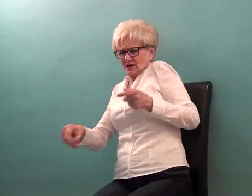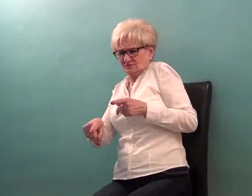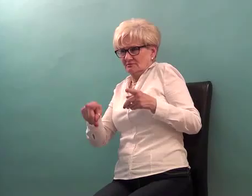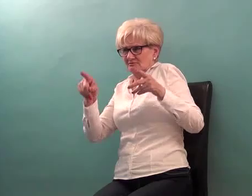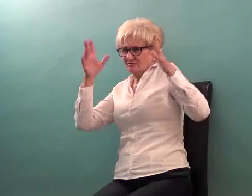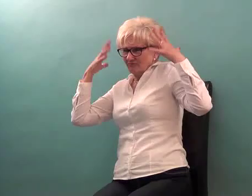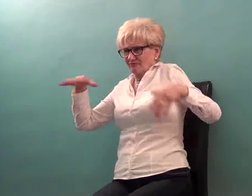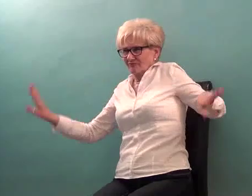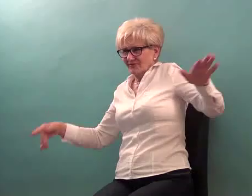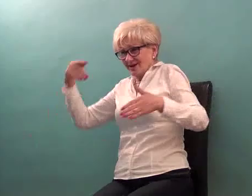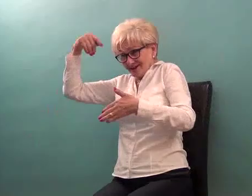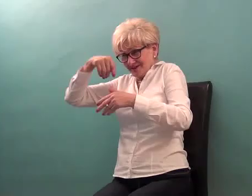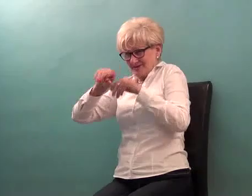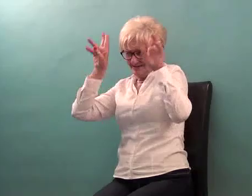Ubranie samo się ruszało, a w środku był zając.